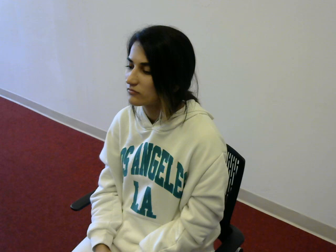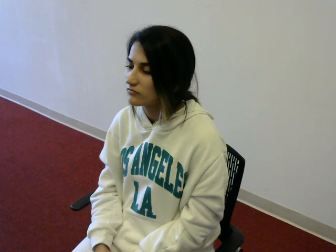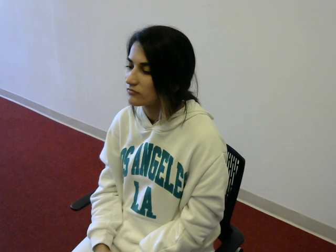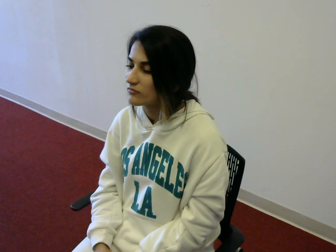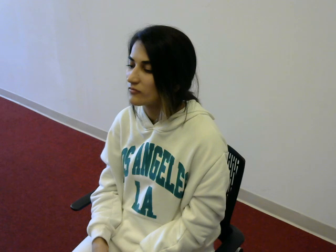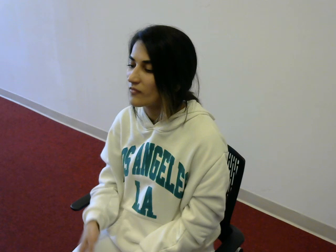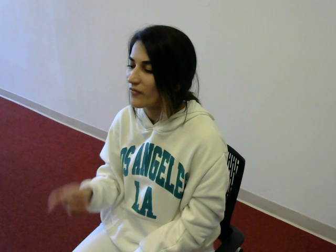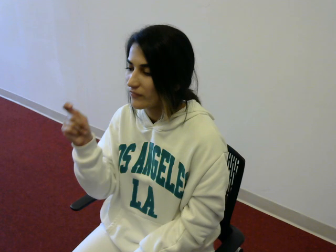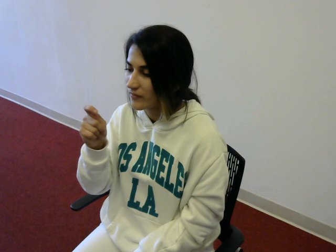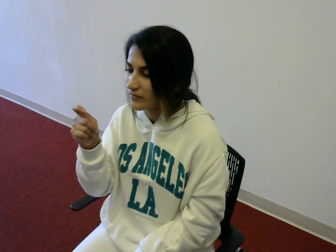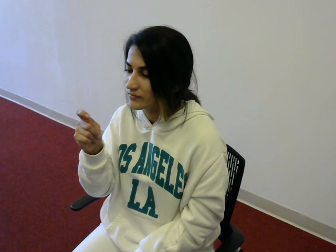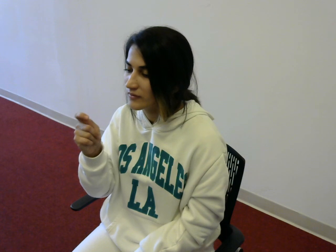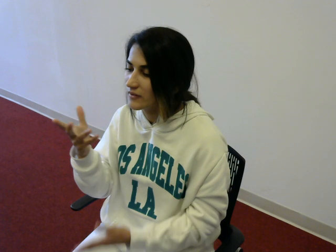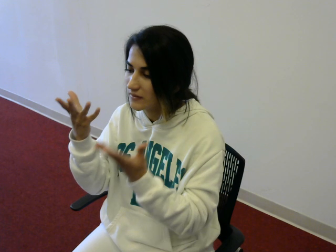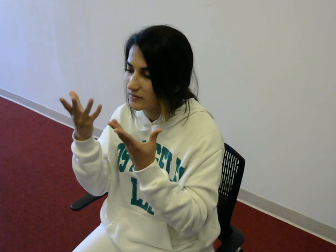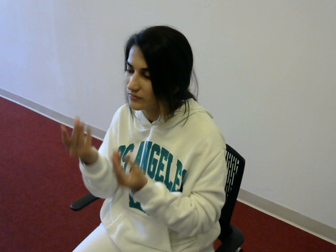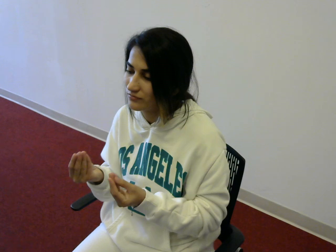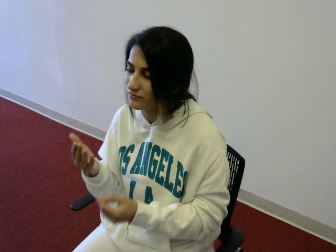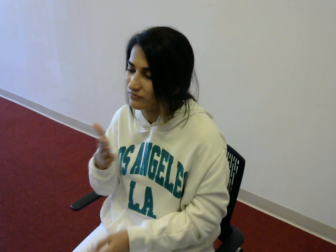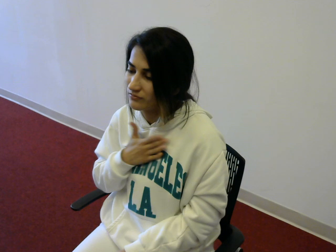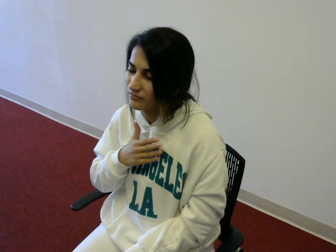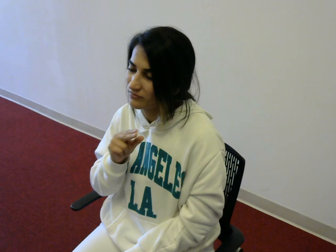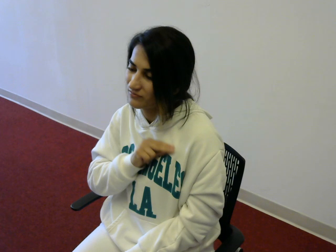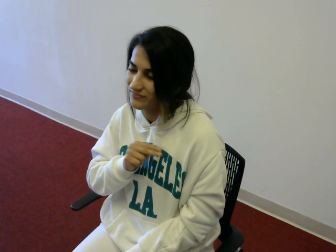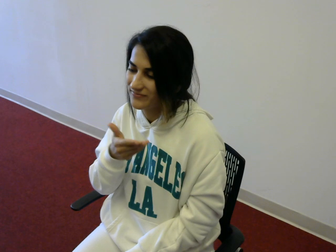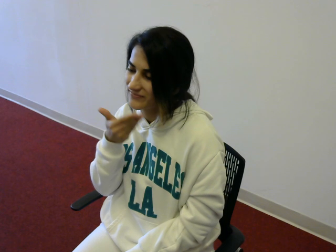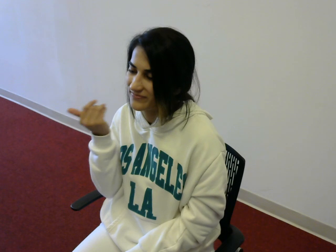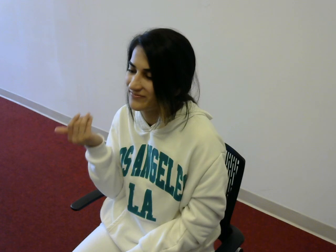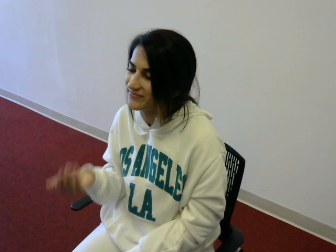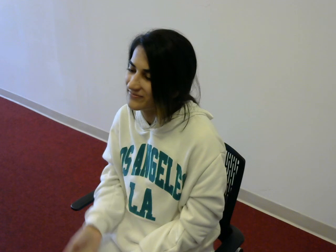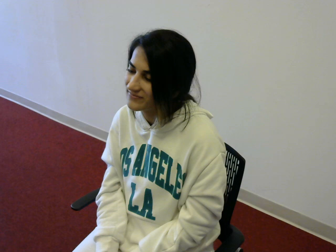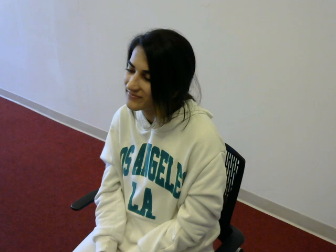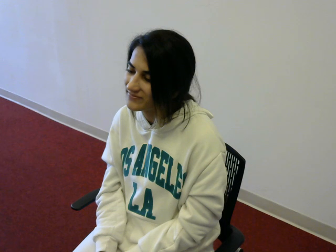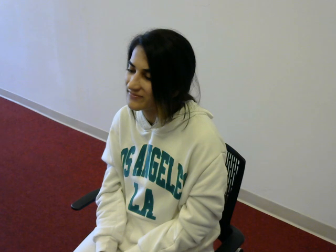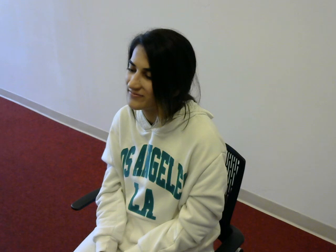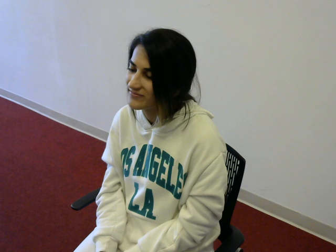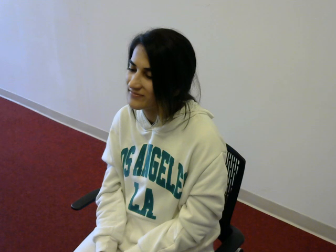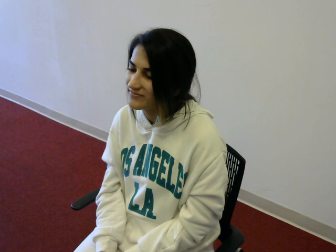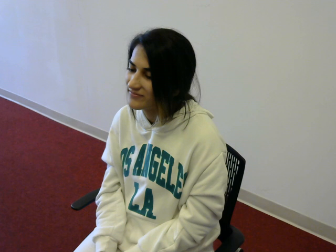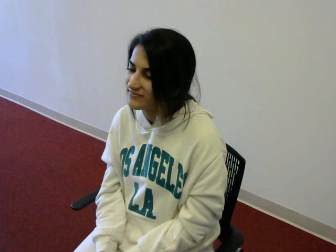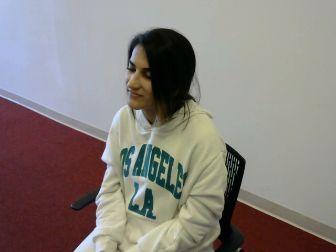Bazar günü mənim işim yoxdur